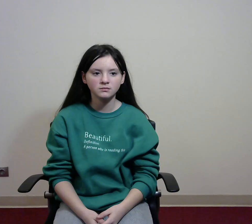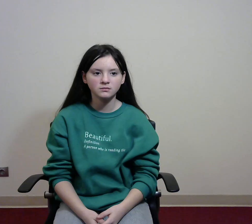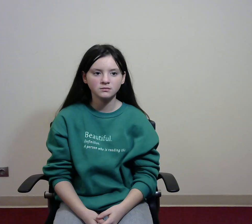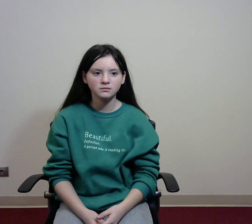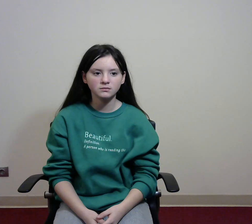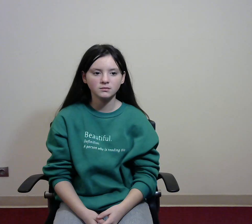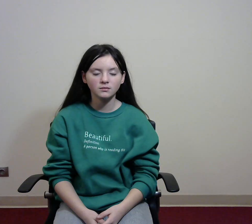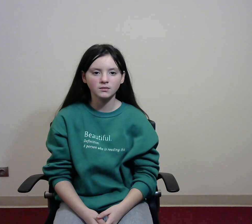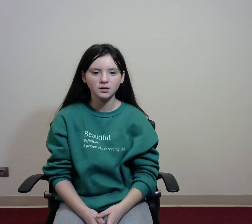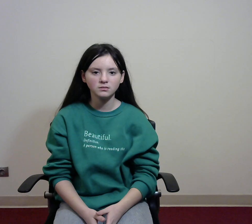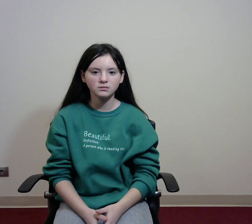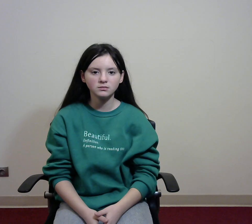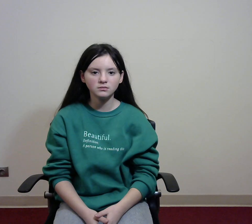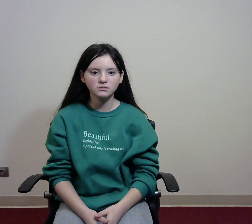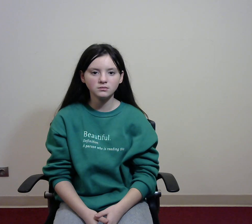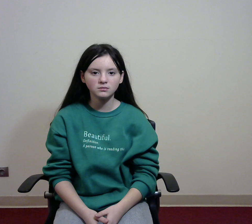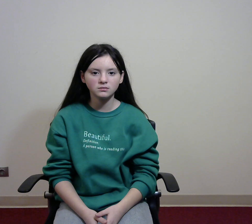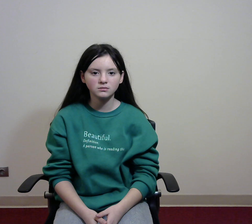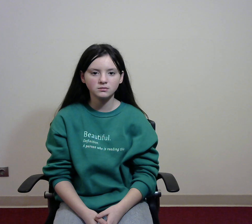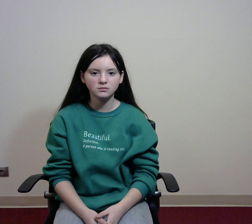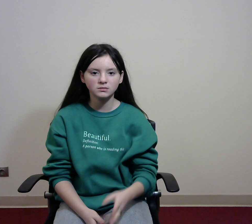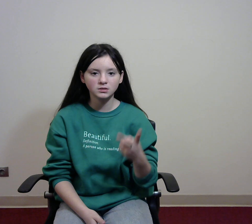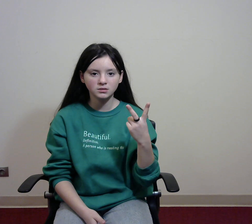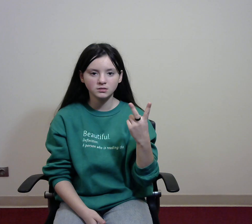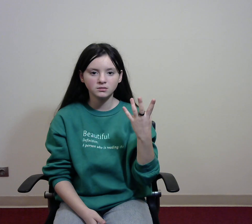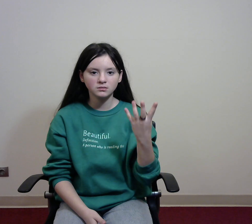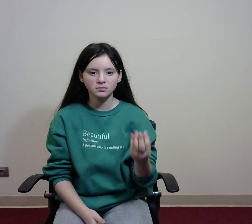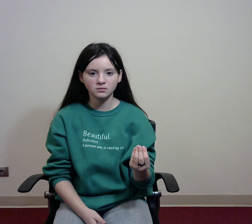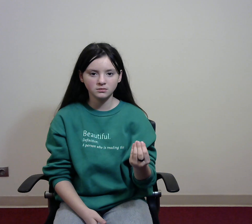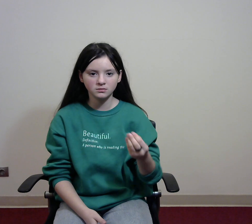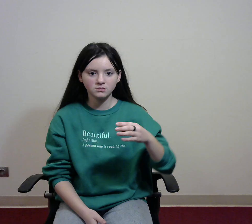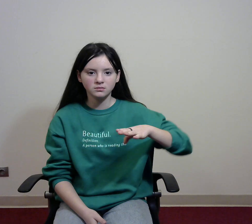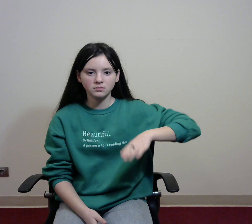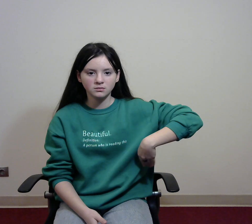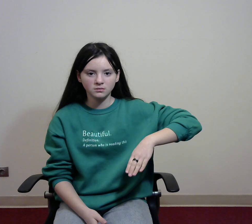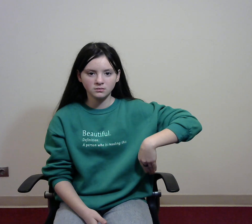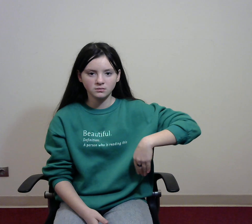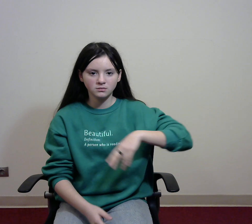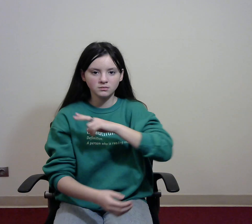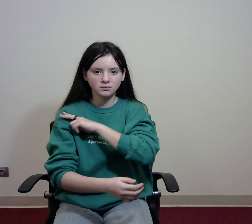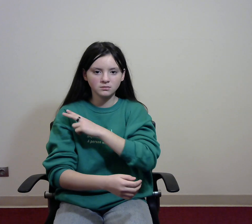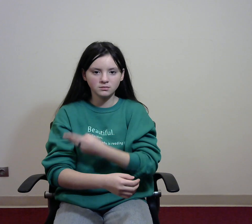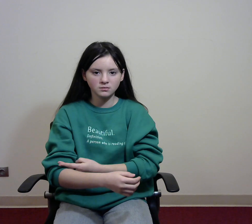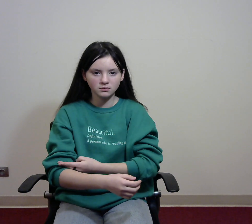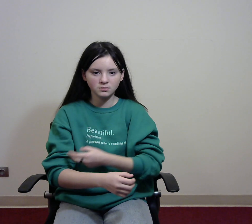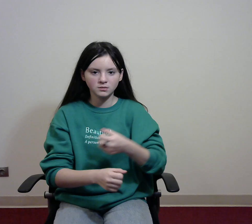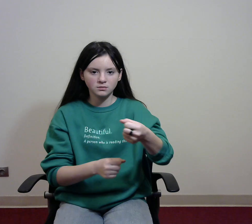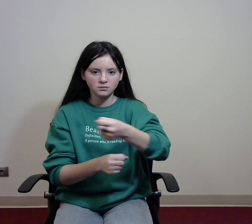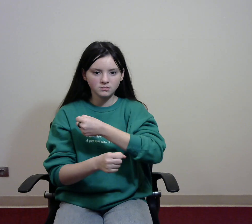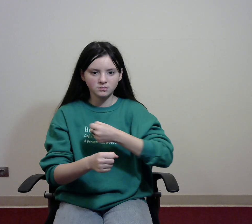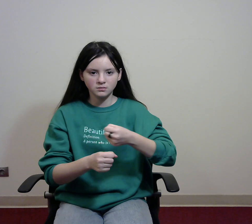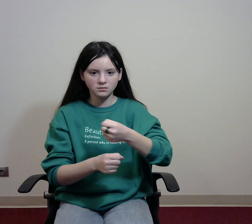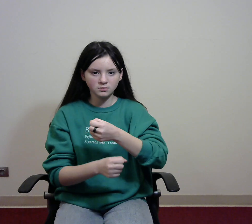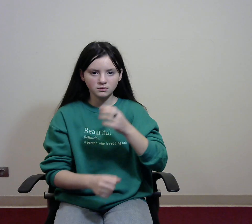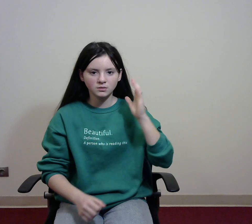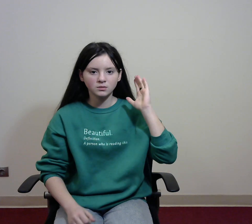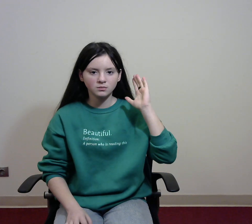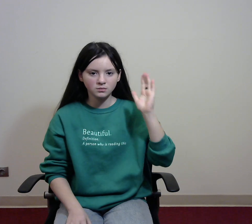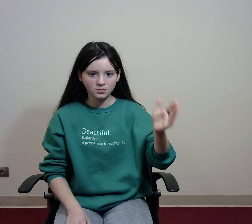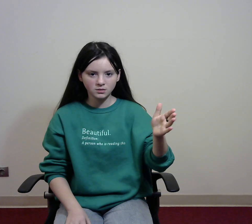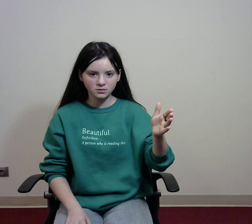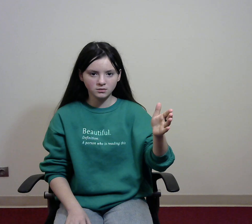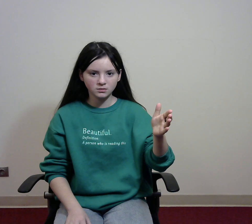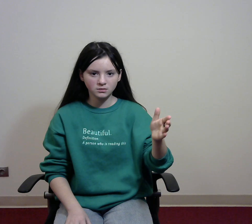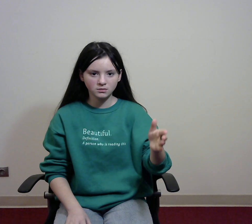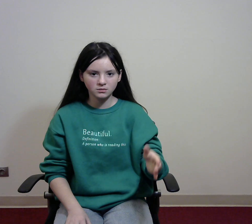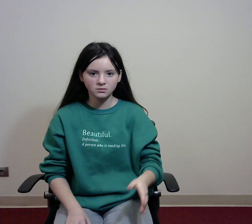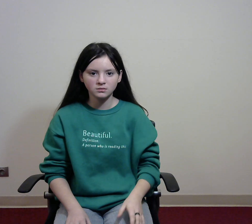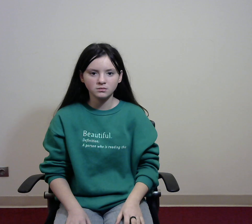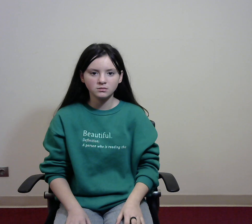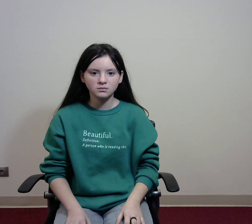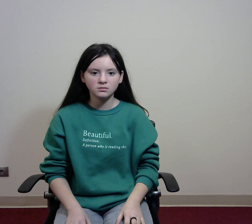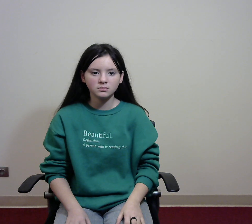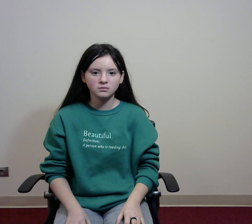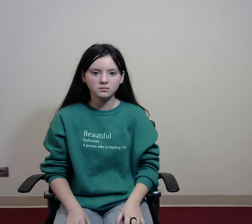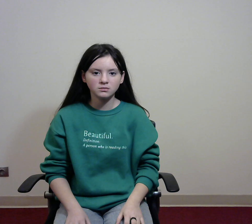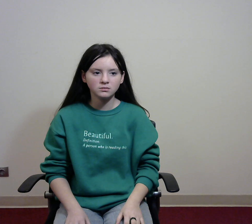İki gün sonra güclü külək olacaq